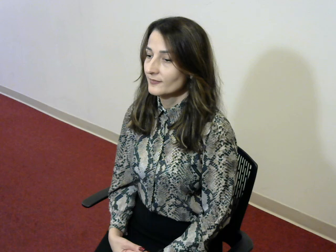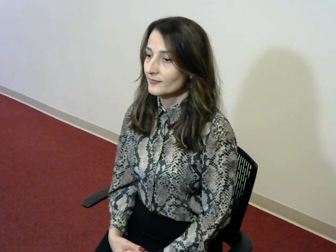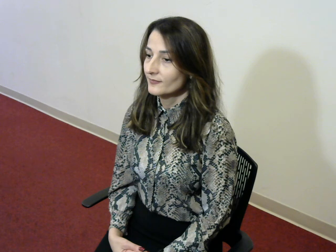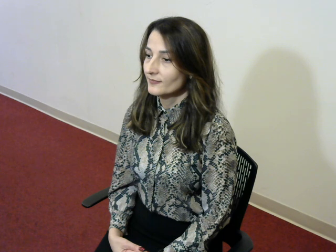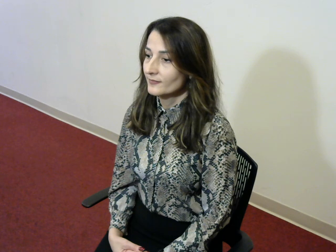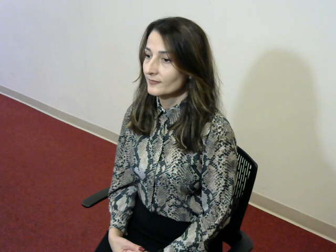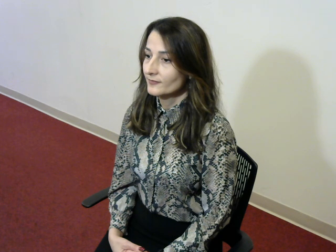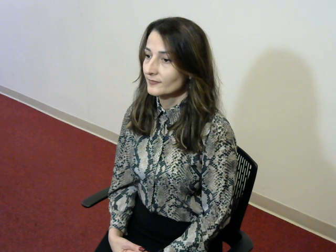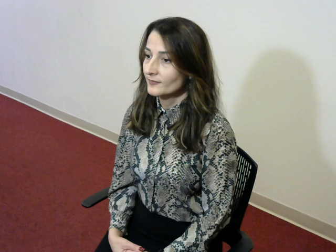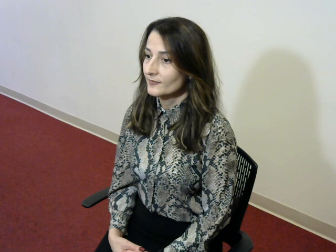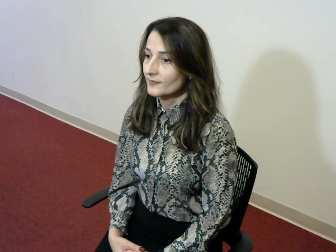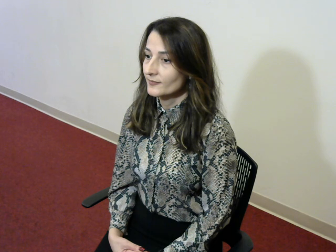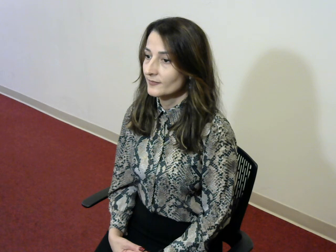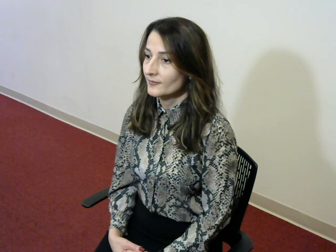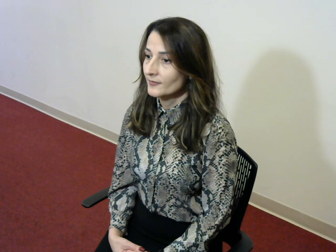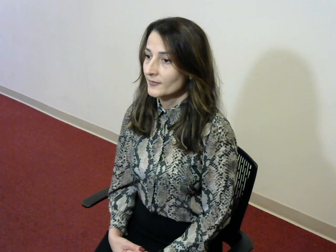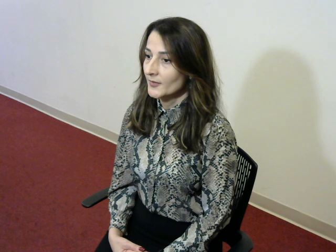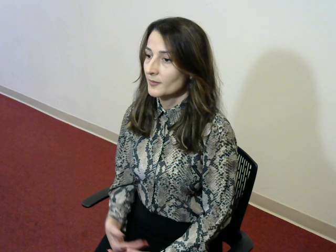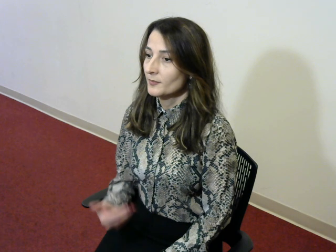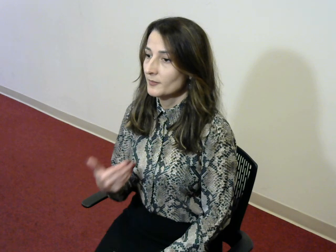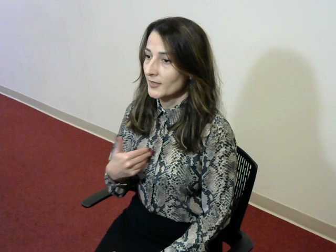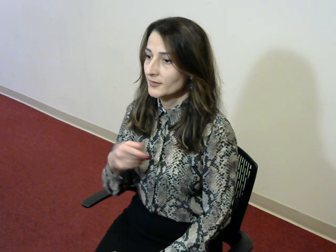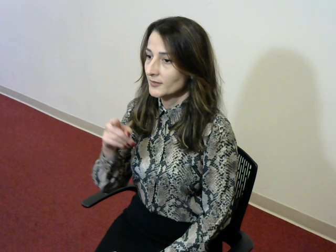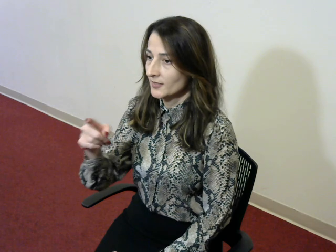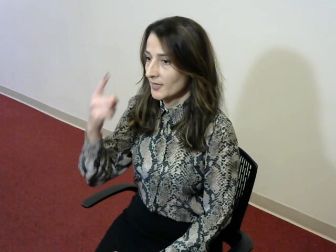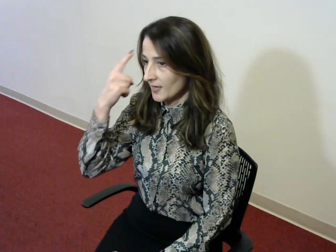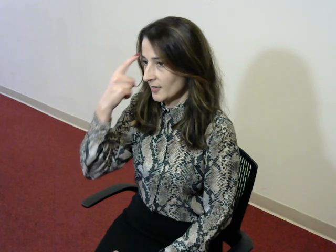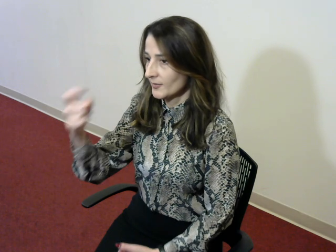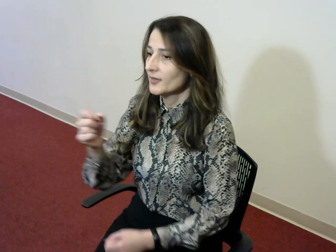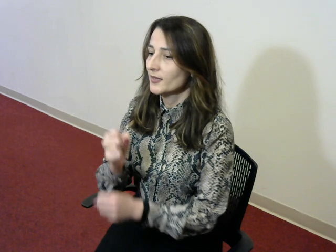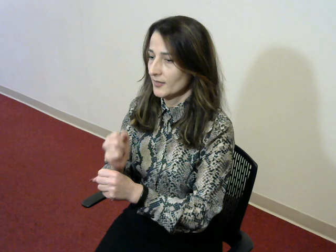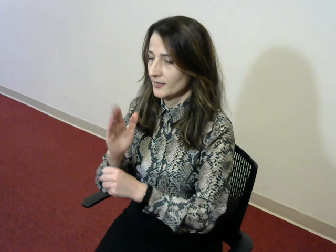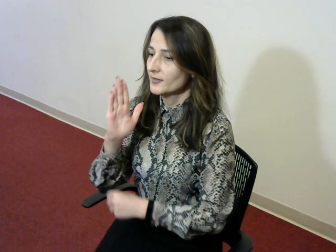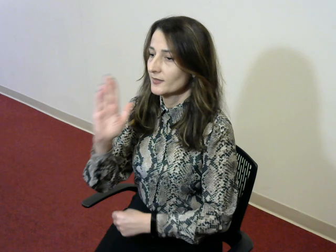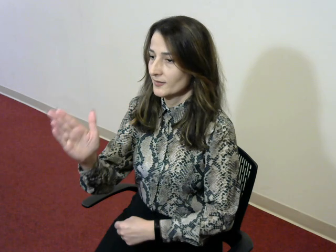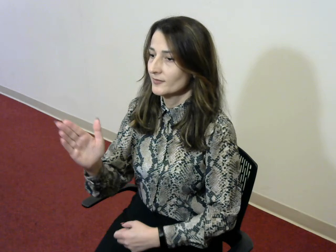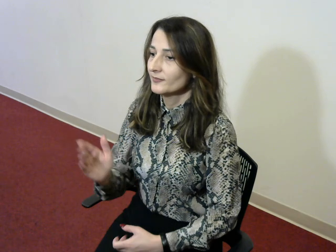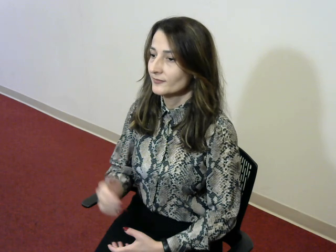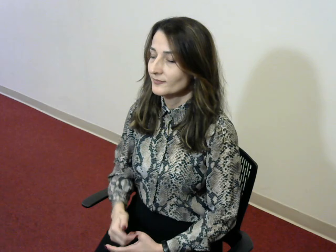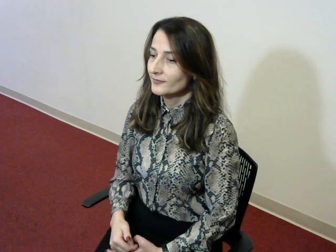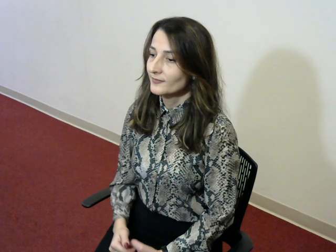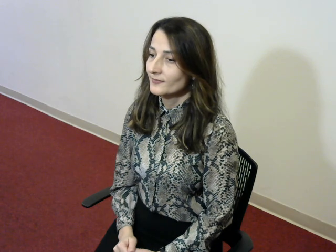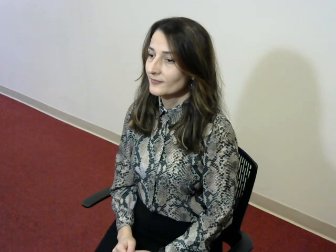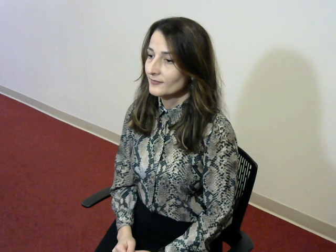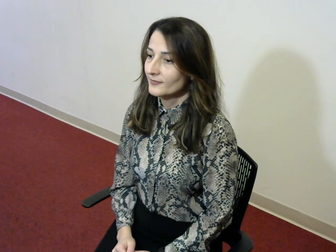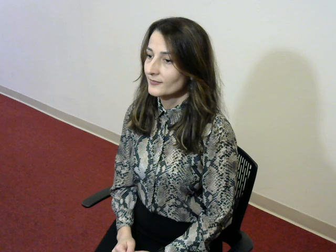Mən sizə xəbər edəcəyəm